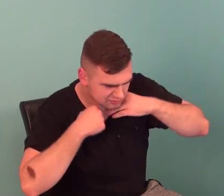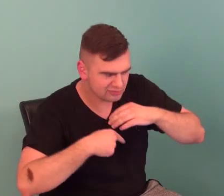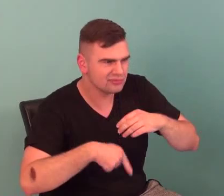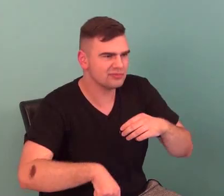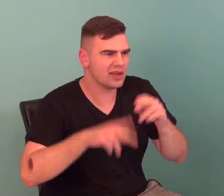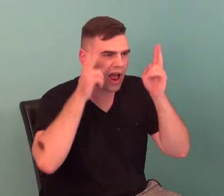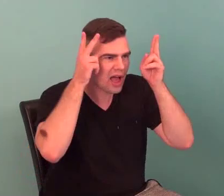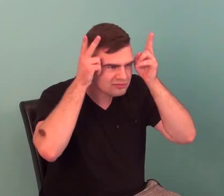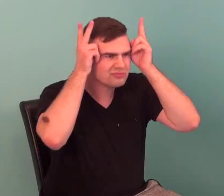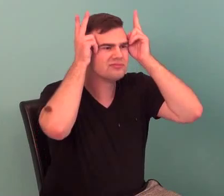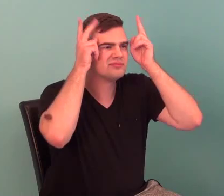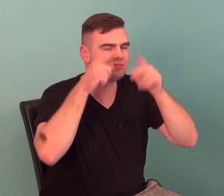To jeleń, który się podniósł.